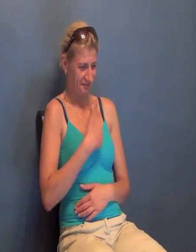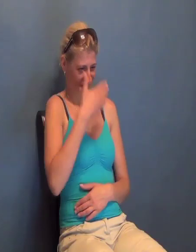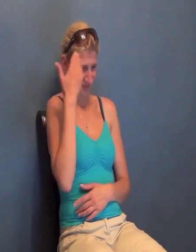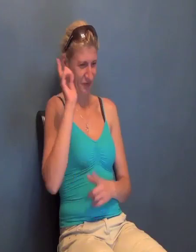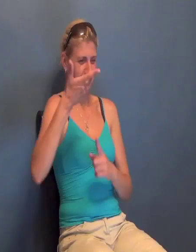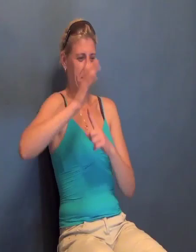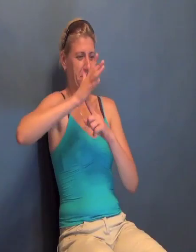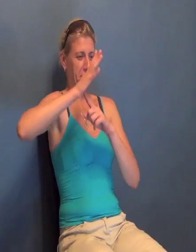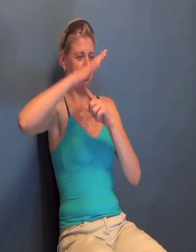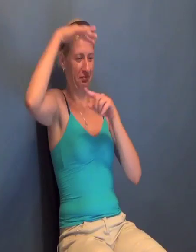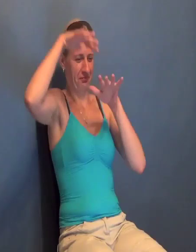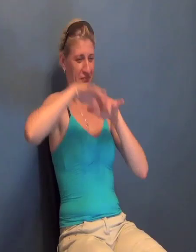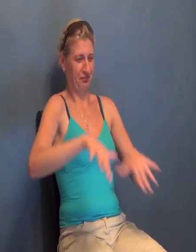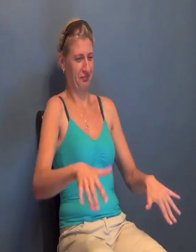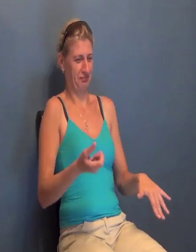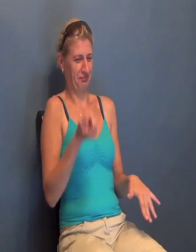Nie wiem co oznacza wentylację, która rozprzestrzenia się.